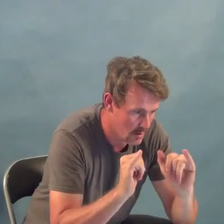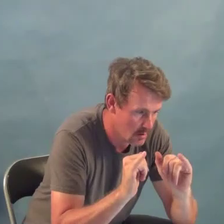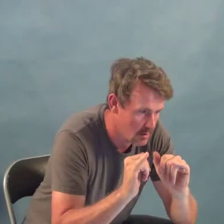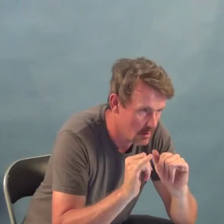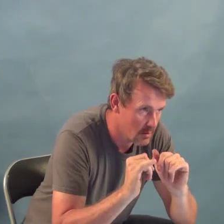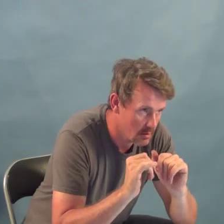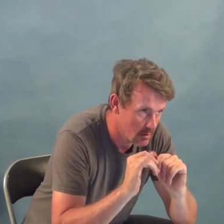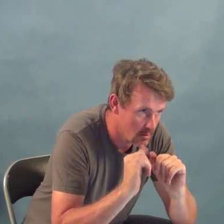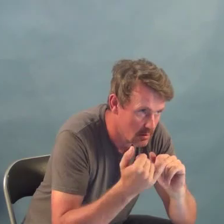Jak?